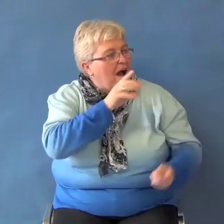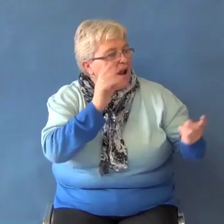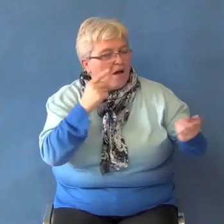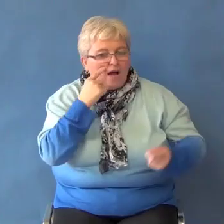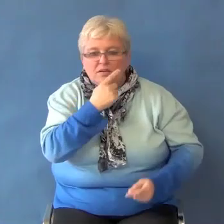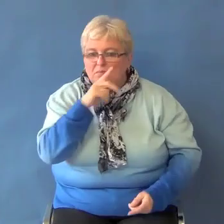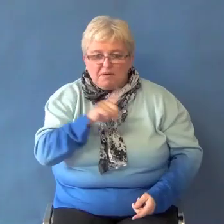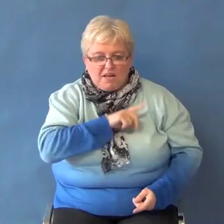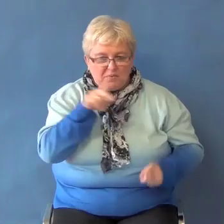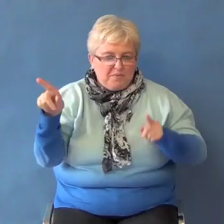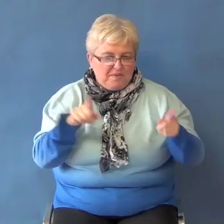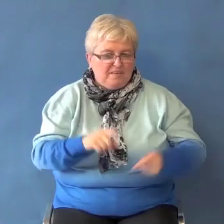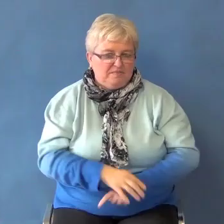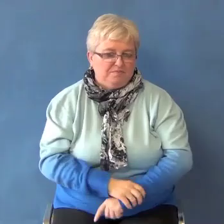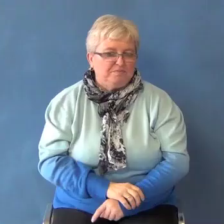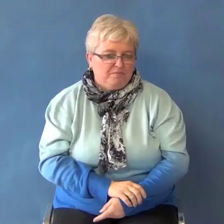Ale on pilnuje wzrokiem.